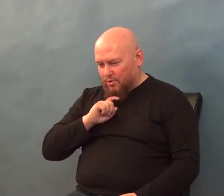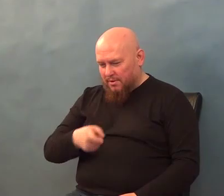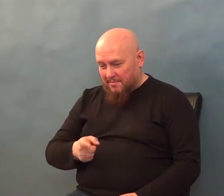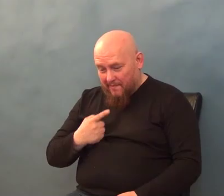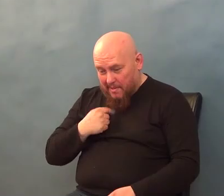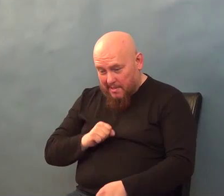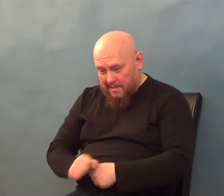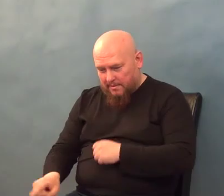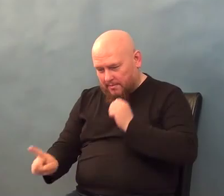Musisz.